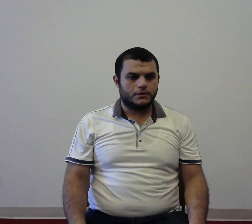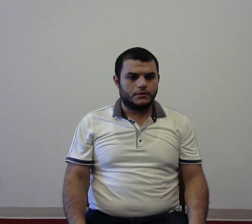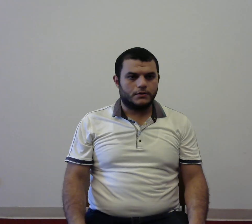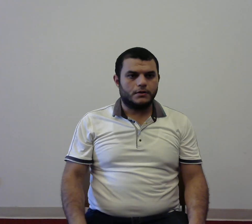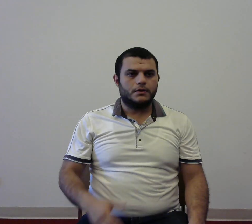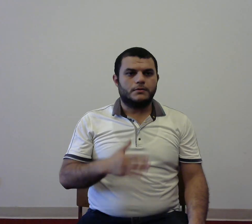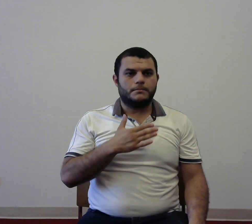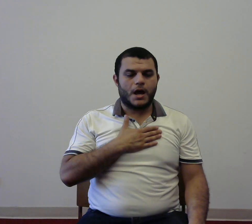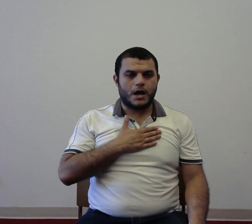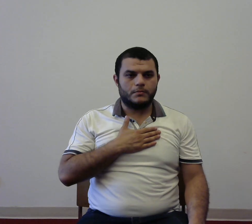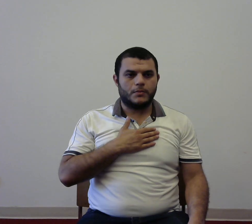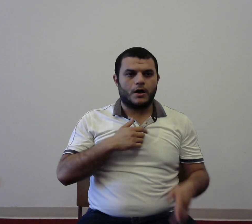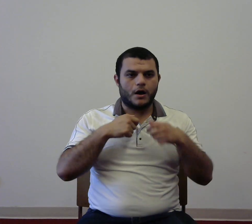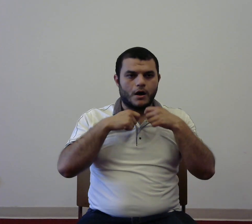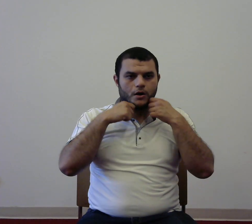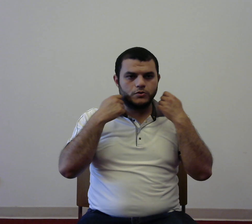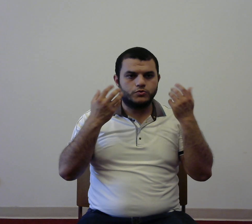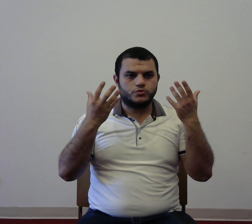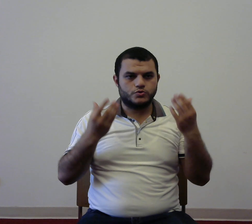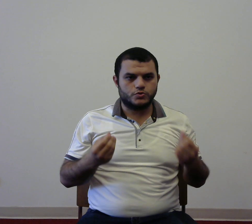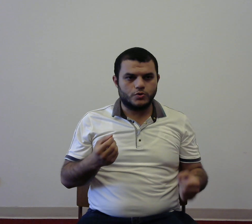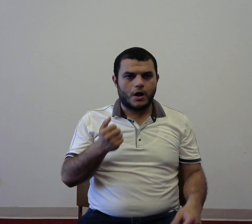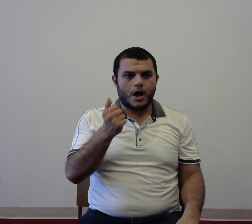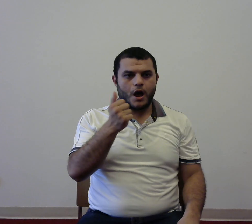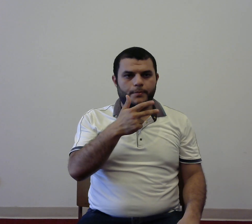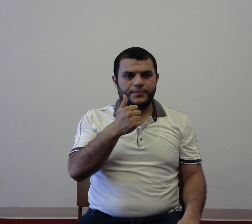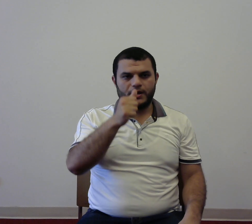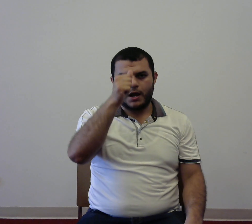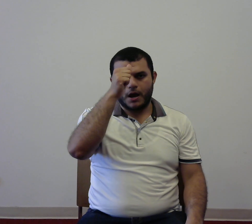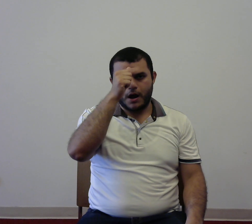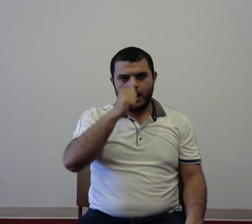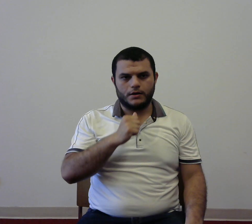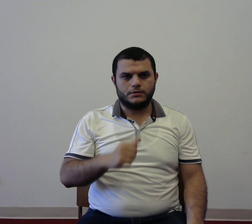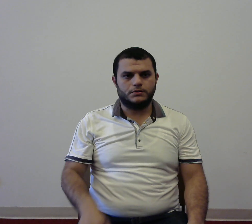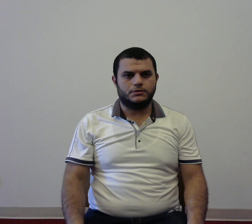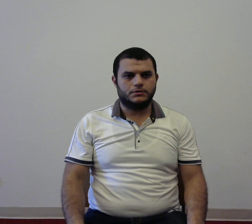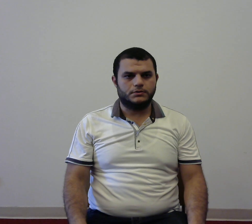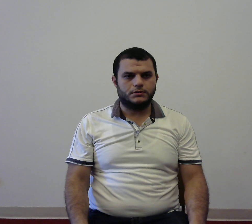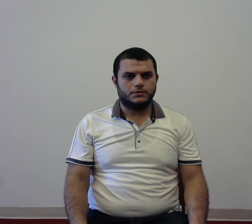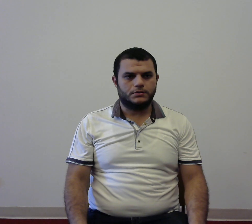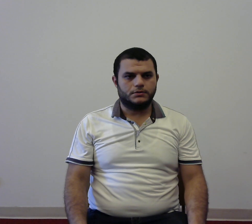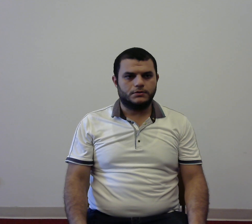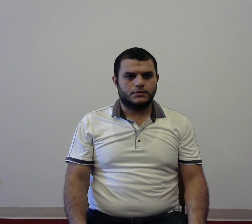Mənim ad günüm aprel ayındadır